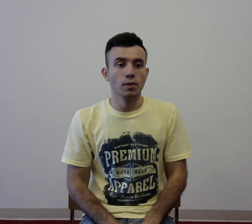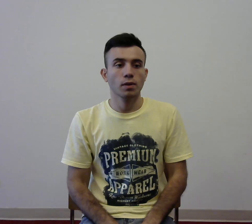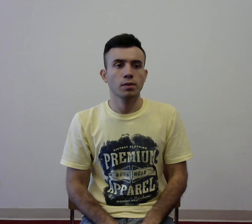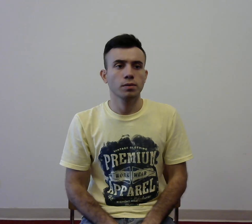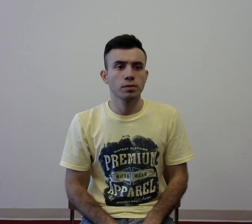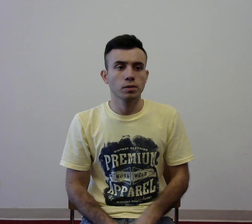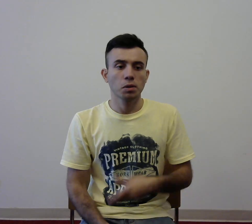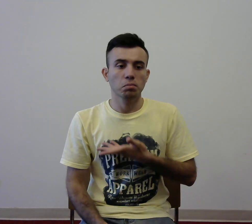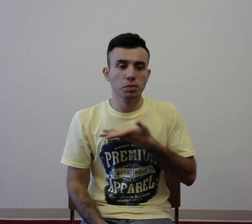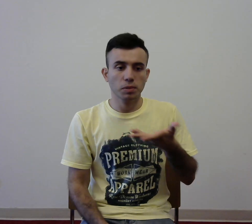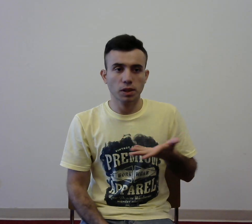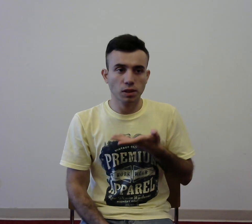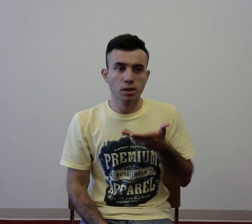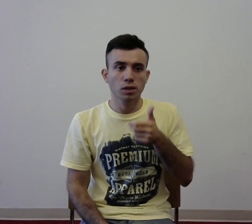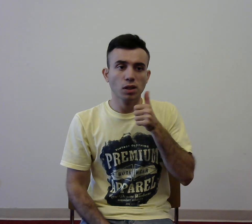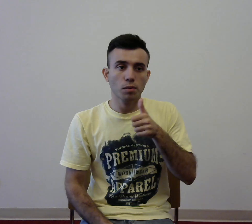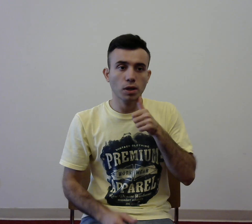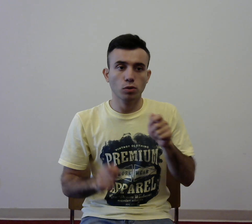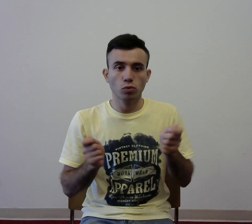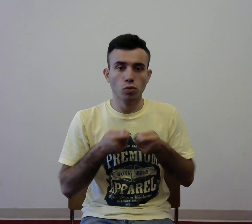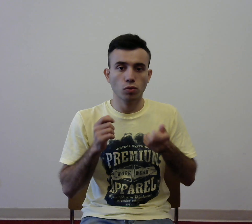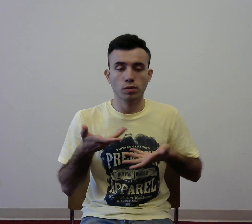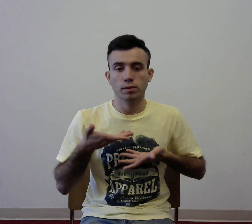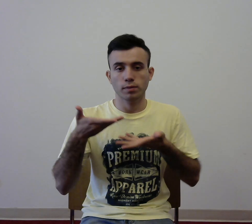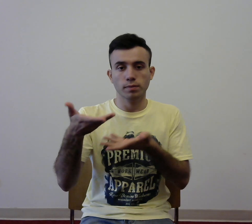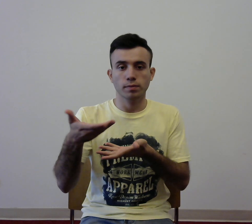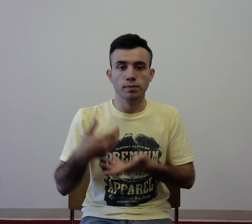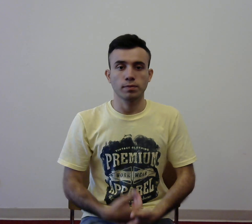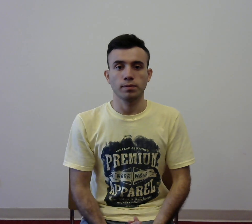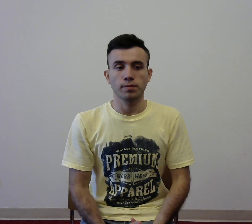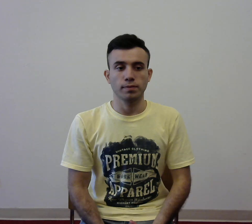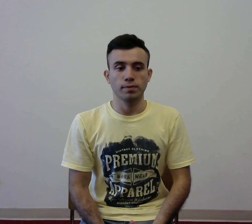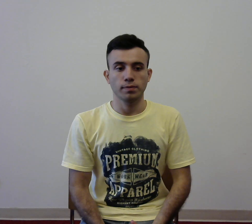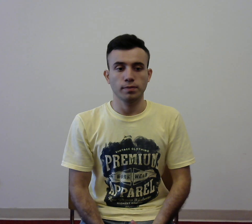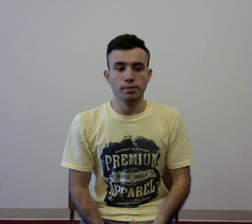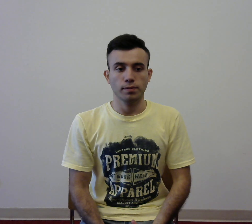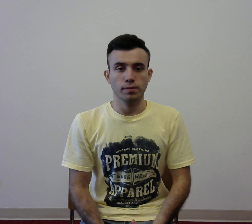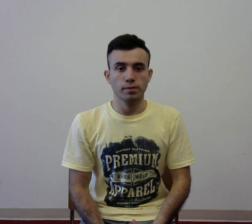Bizi sabah toya çağırıblar